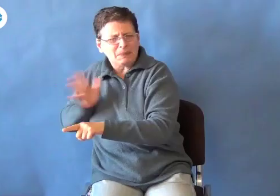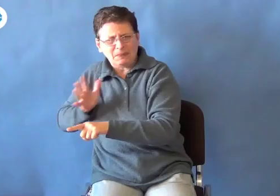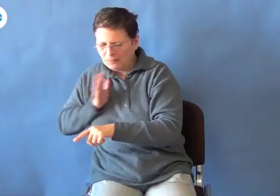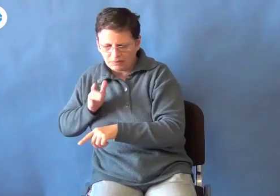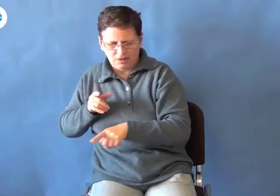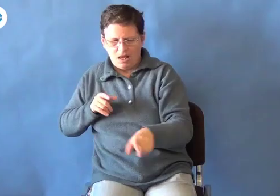To niebezpieczne.